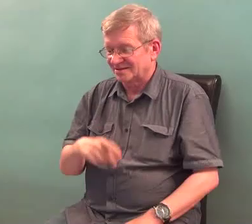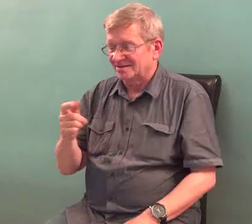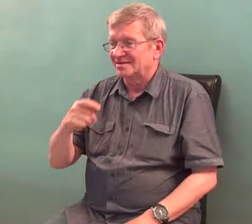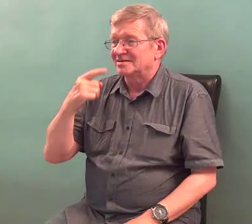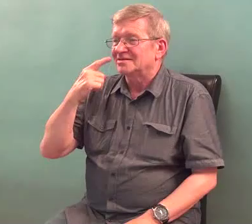Ząb.